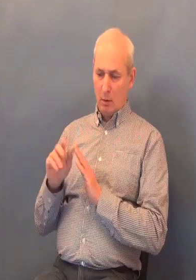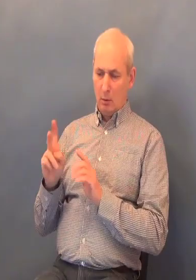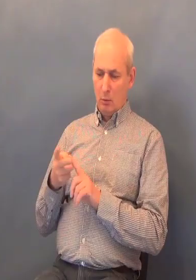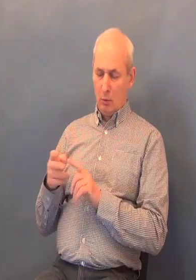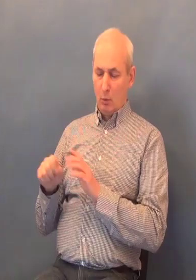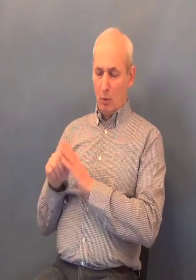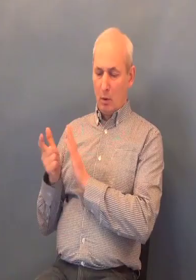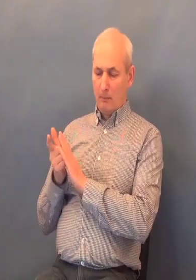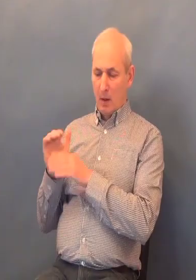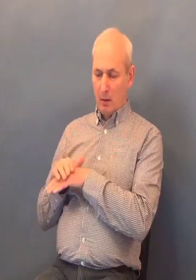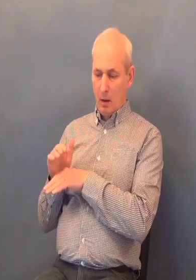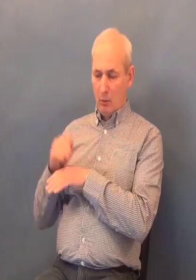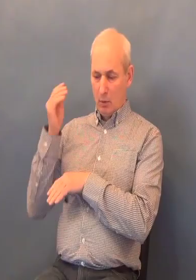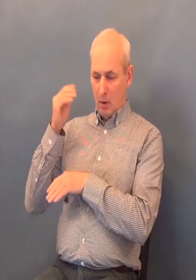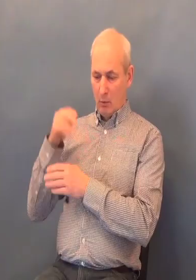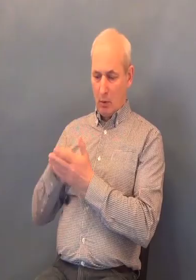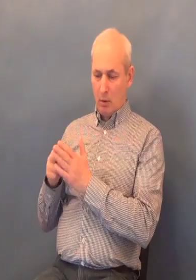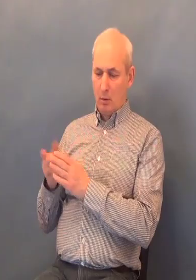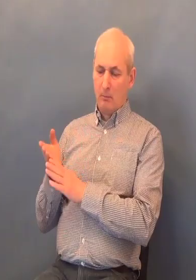I drugi termin, do siedemnastej jestem zajęty, uczę się tańczyć.